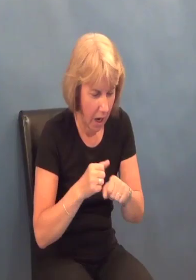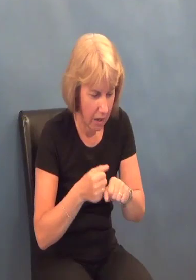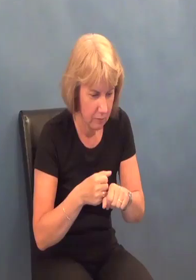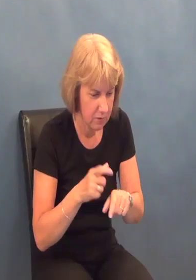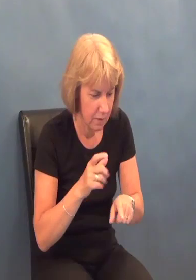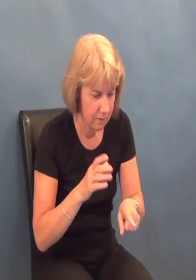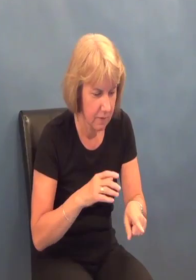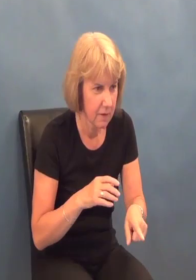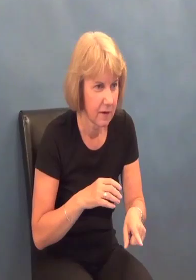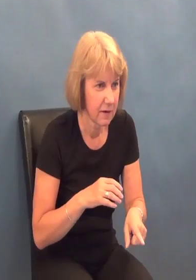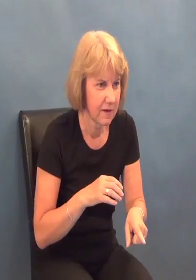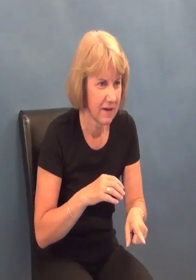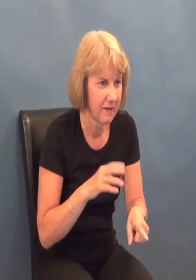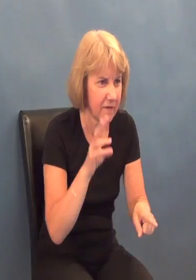Albo... w czwartek nie mogę.